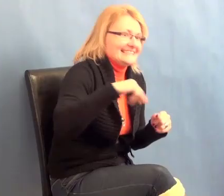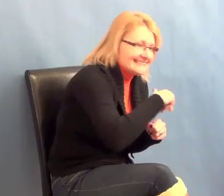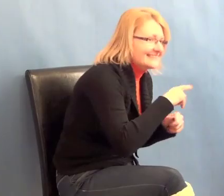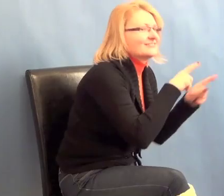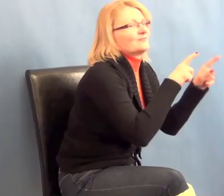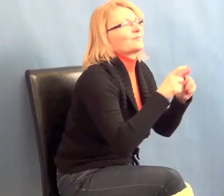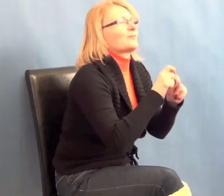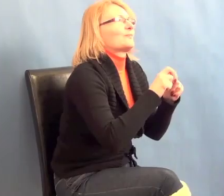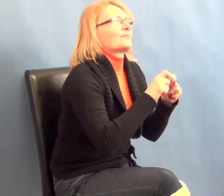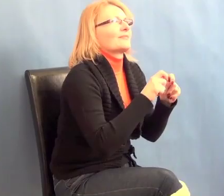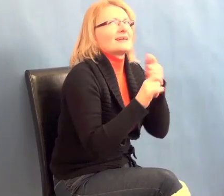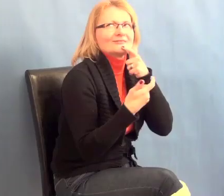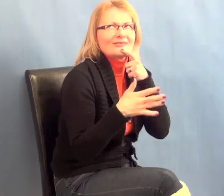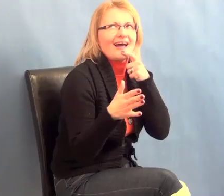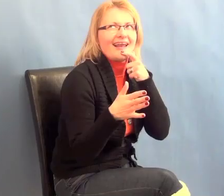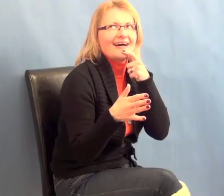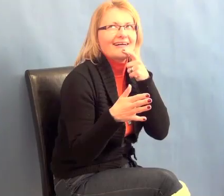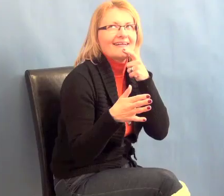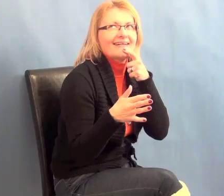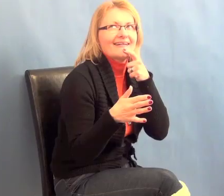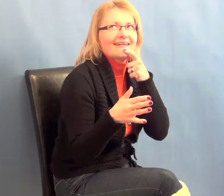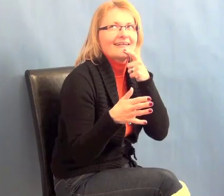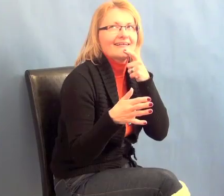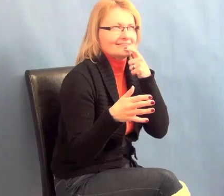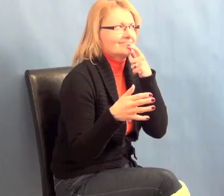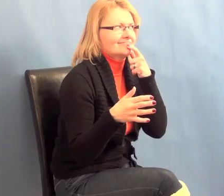Yyy a co było dalej?